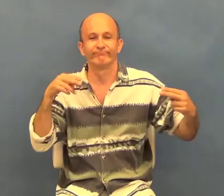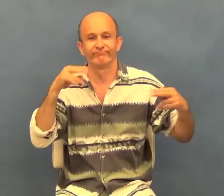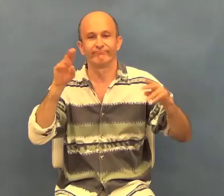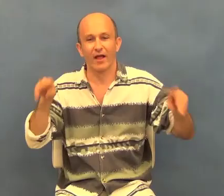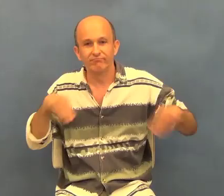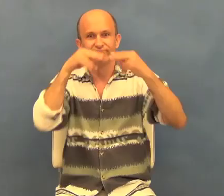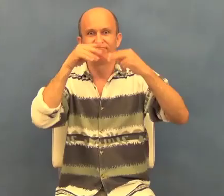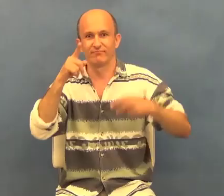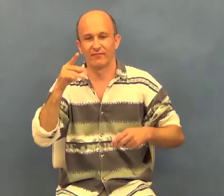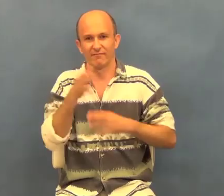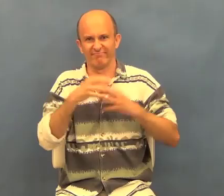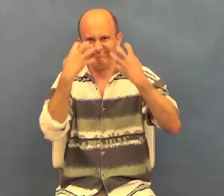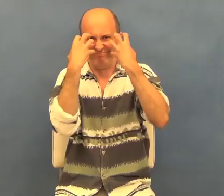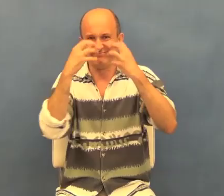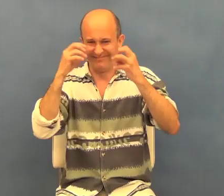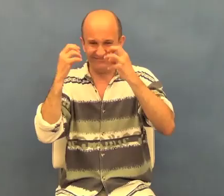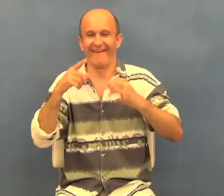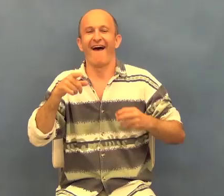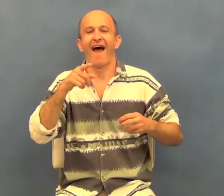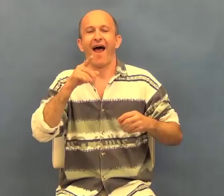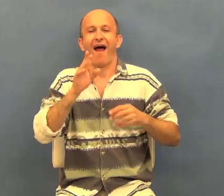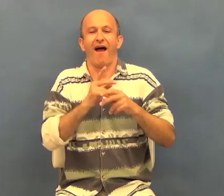Kot i ryba patrzą na siebie wytrzeszczonymi oczami.